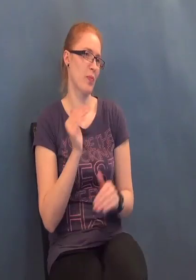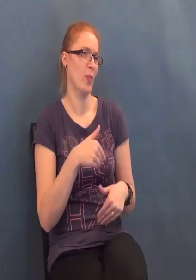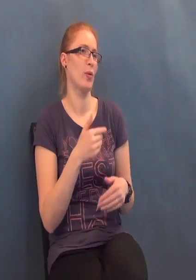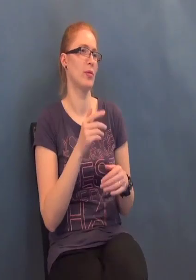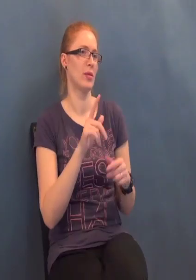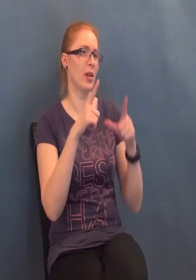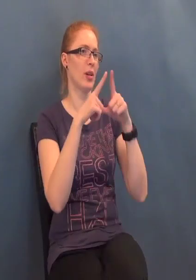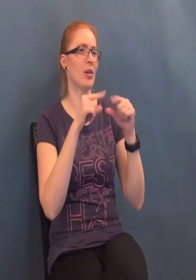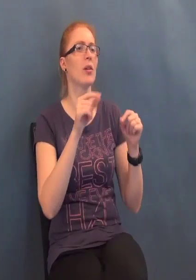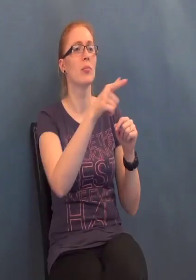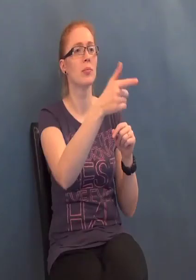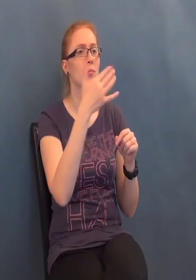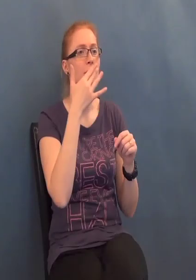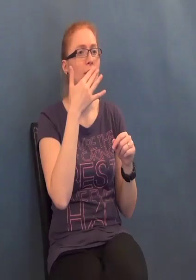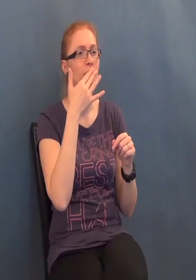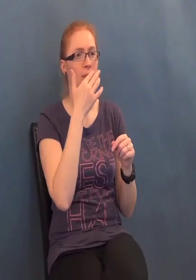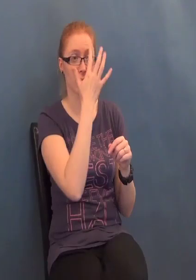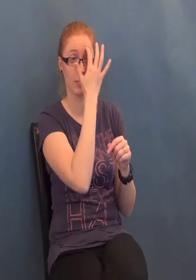Może to jest trójkąt, o którym mówiłeś...